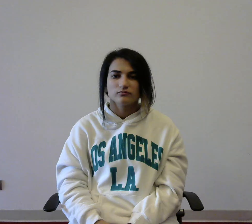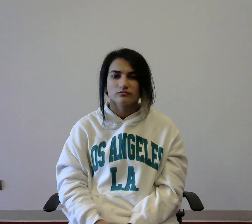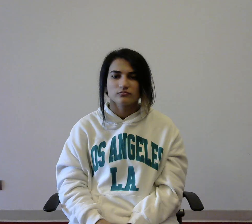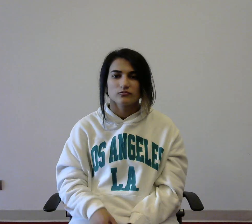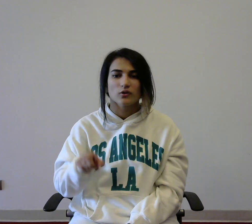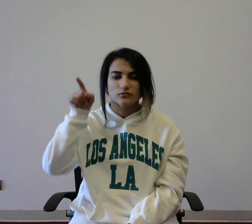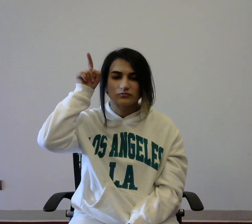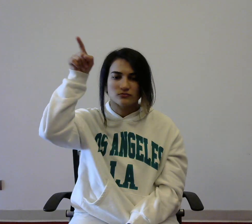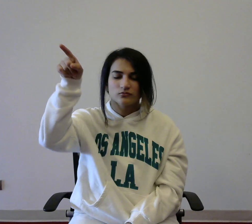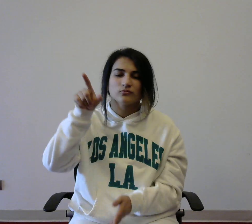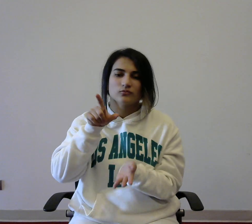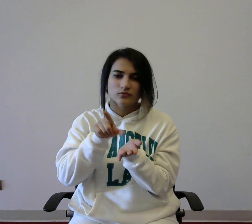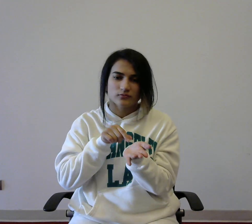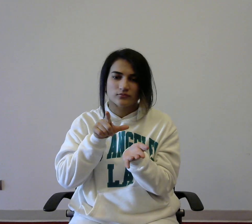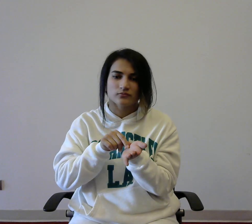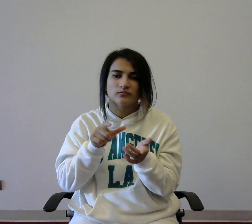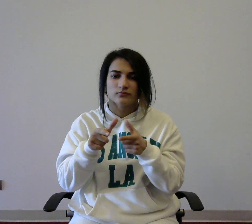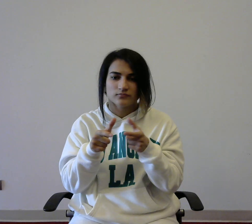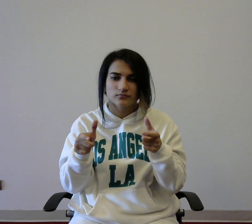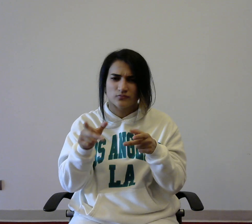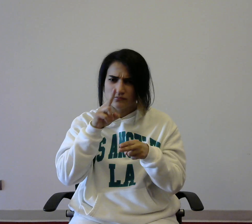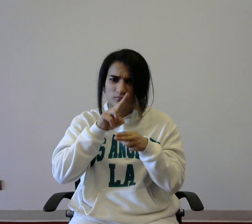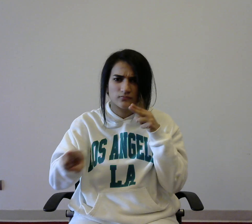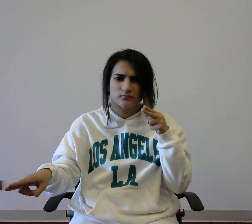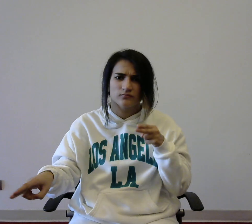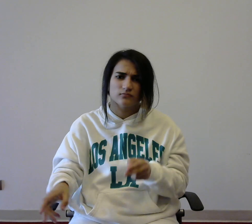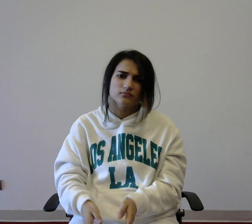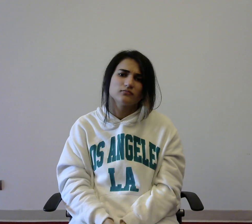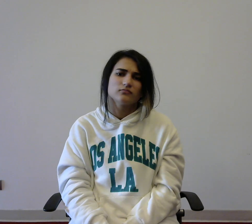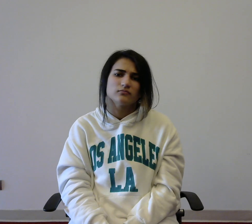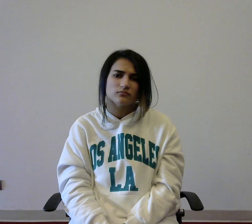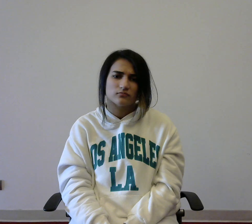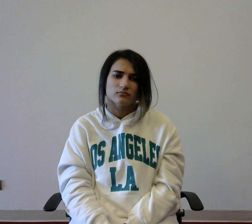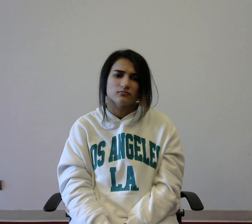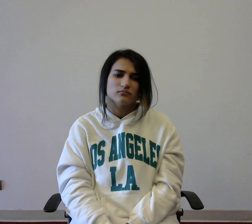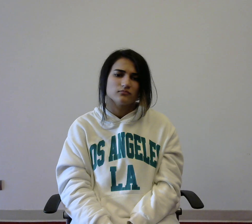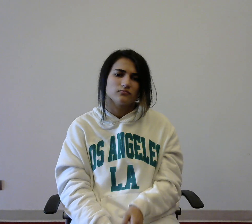O pensiya kartını itirib